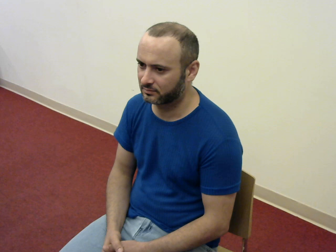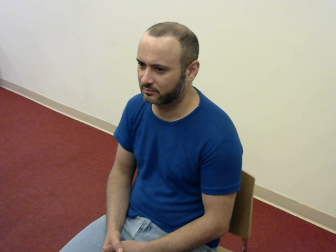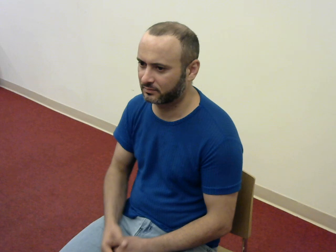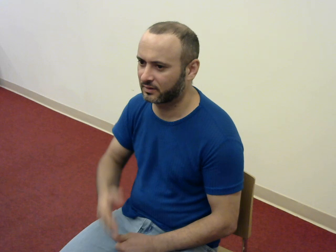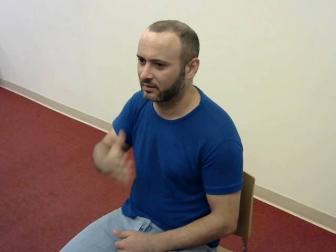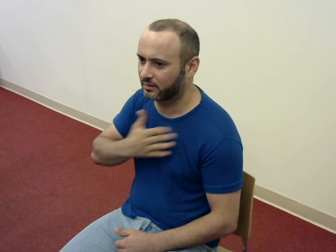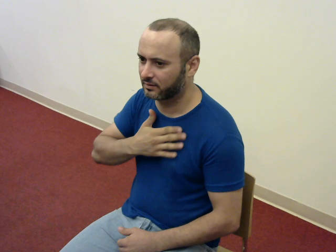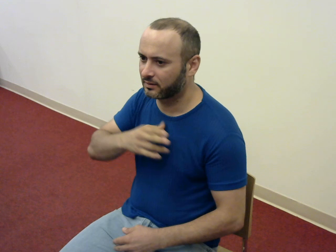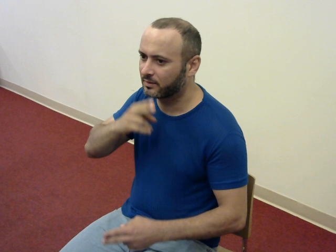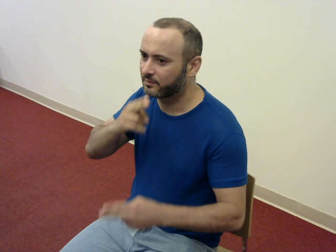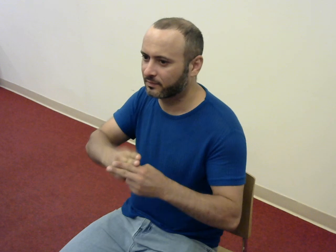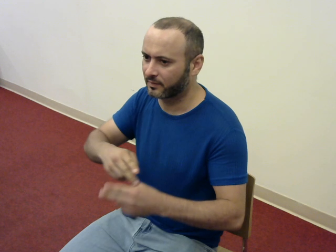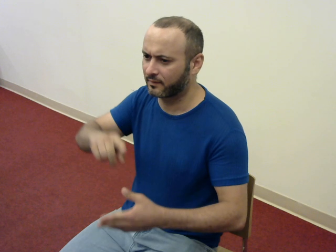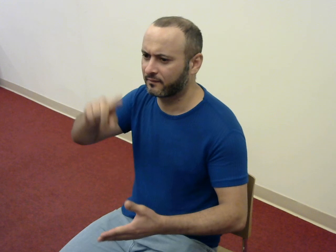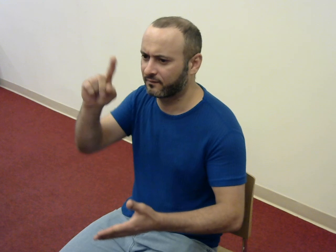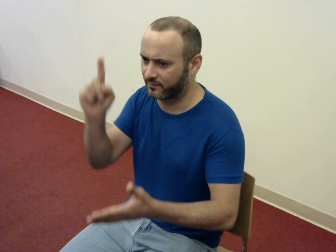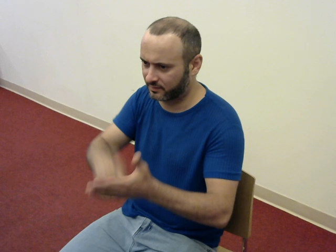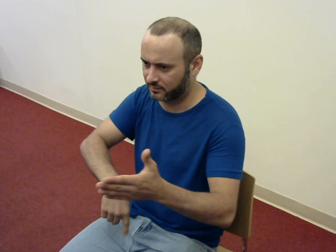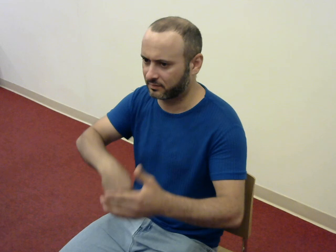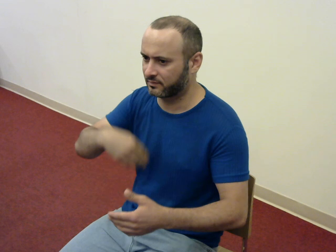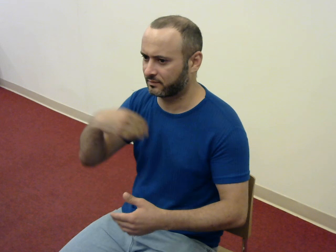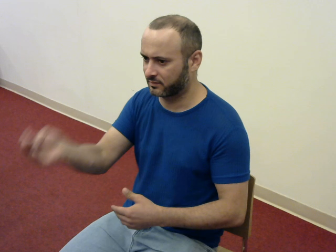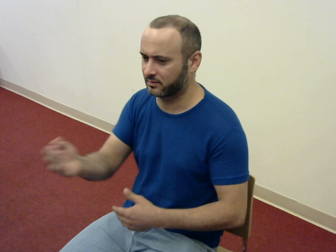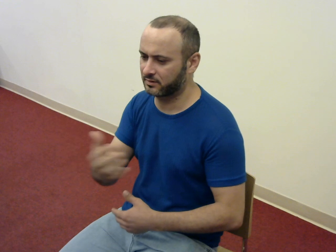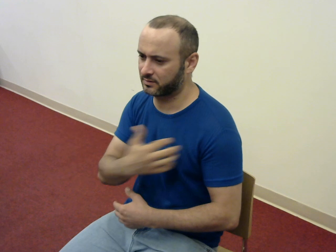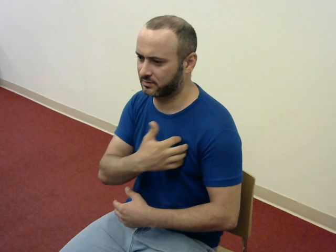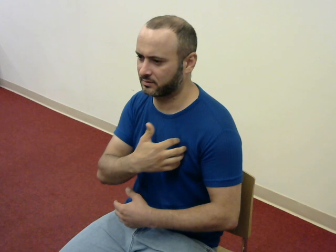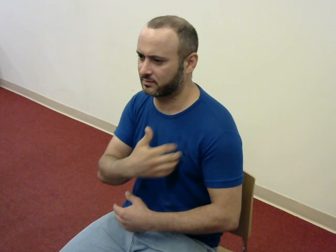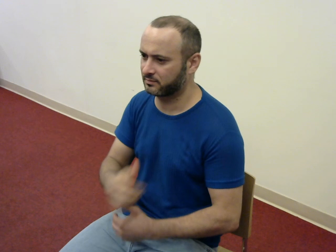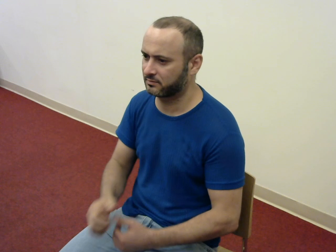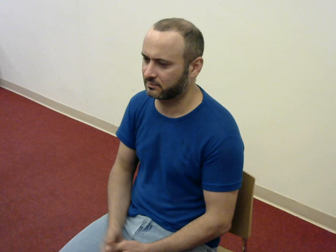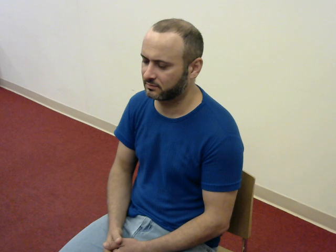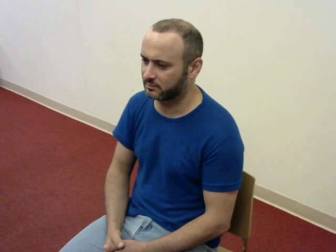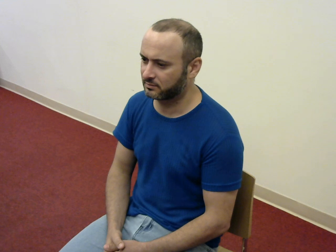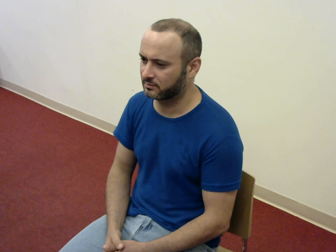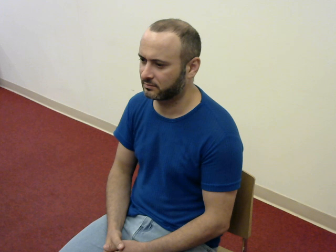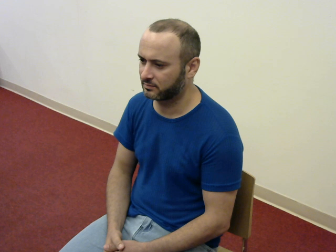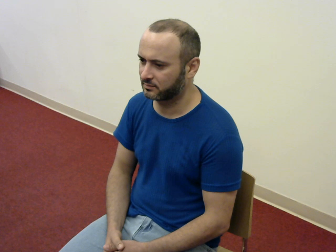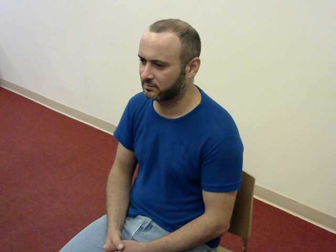Mən bacıma etibarnamə vermək istəyirəm